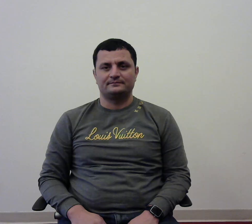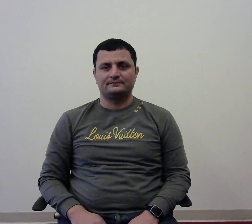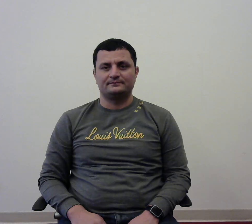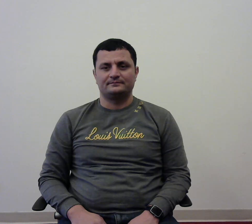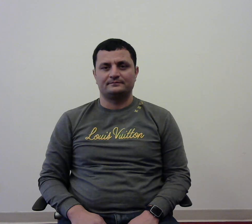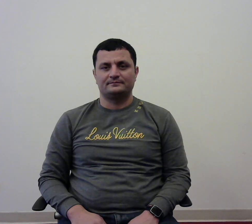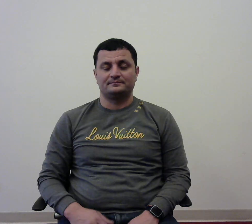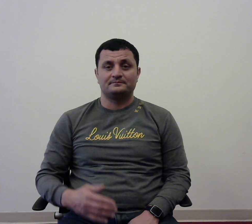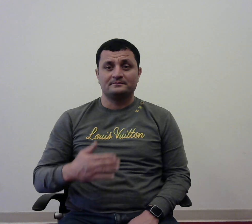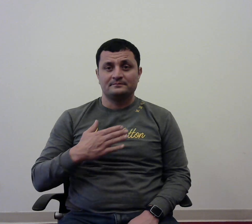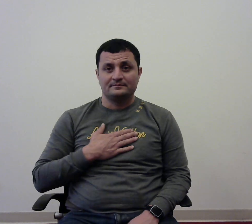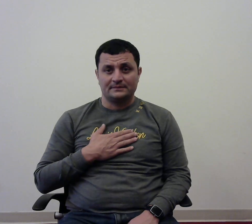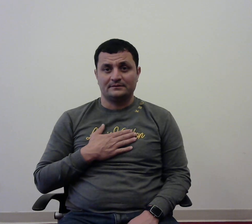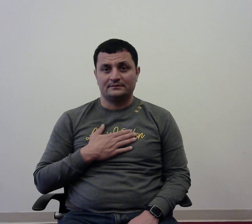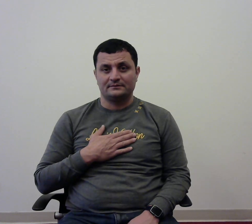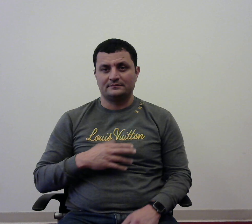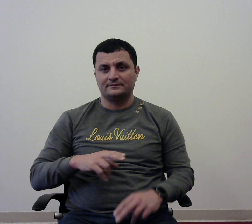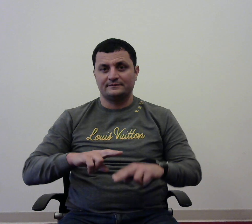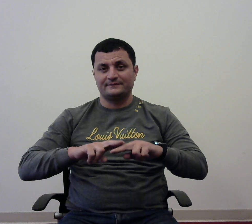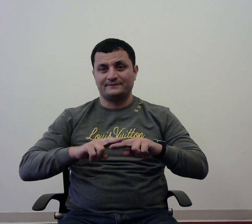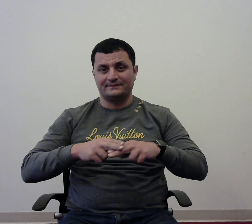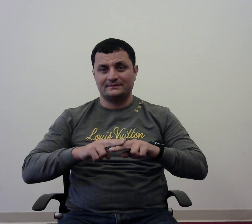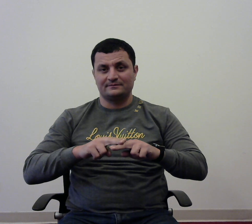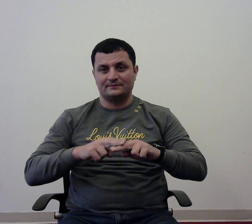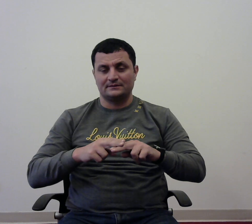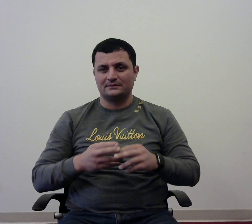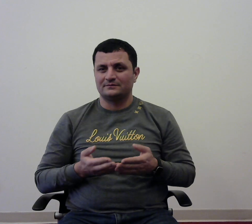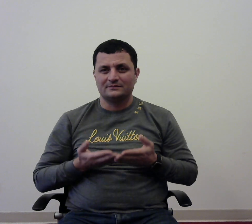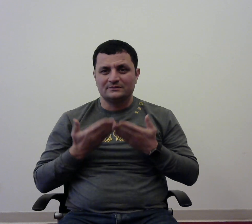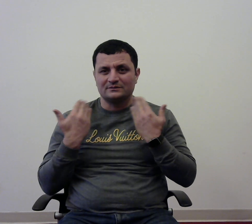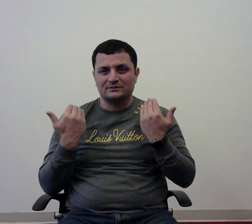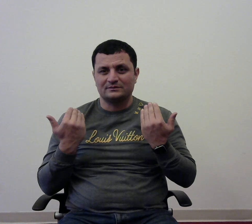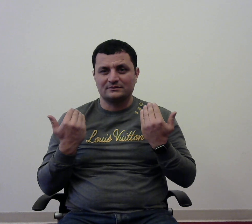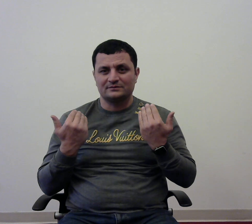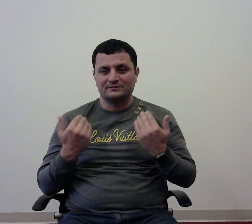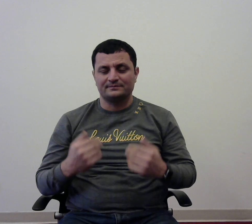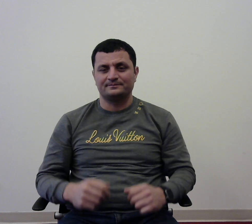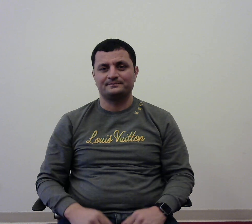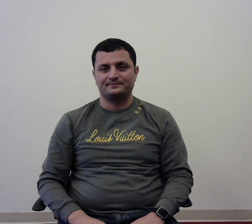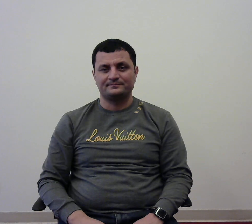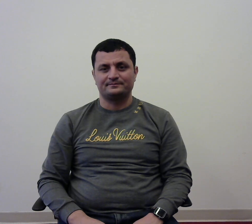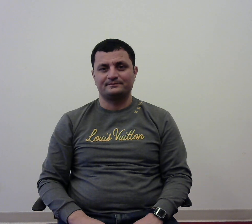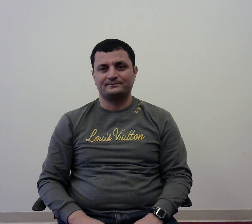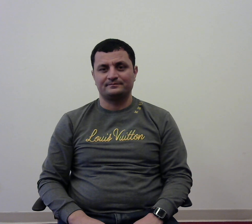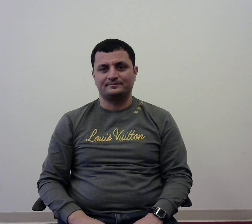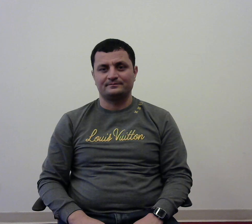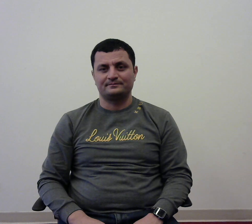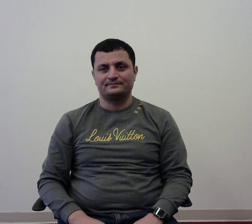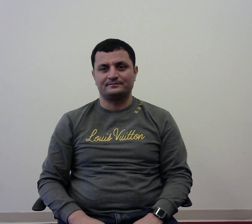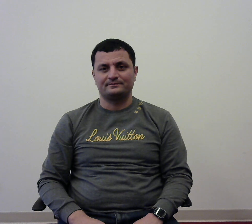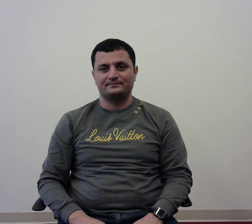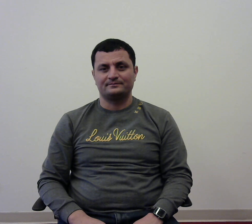Mənim şəxsiyyət vəsiqəm yoxdur